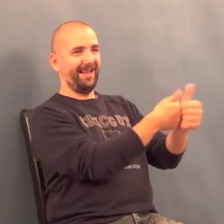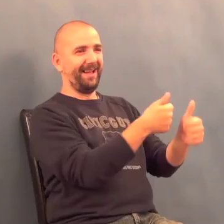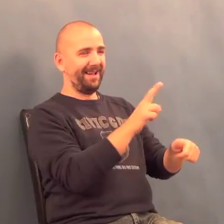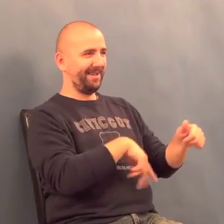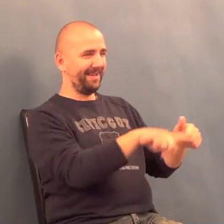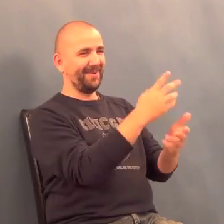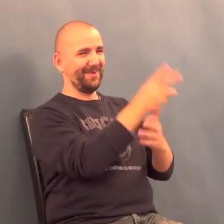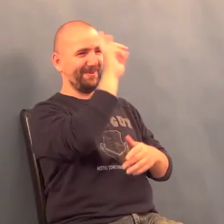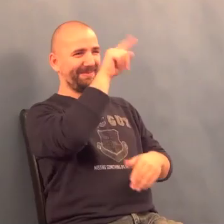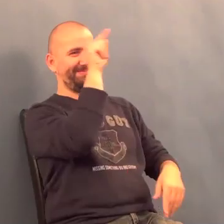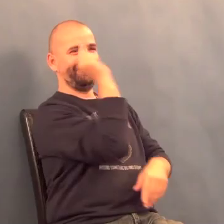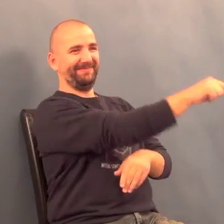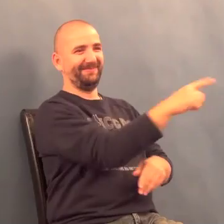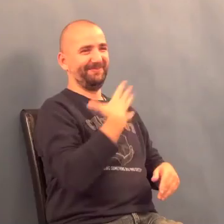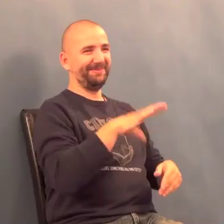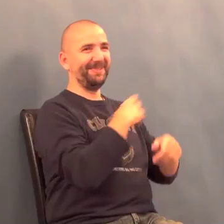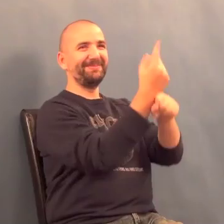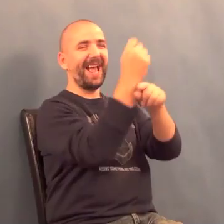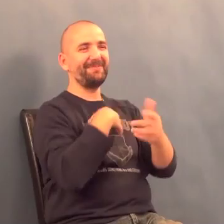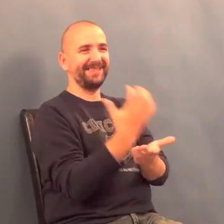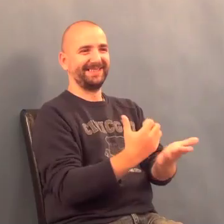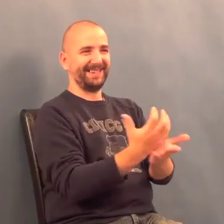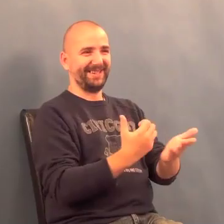Policjant to widzi i już wie, że to chłopiec rzucał kamieniami, aby Charlie Chaplin mógł zarobić.